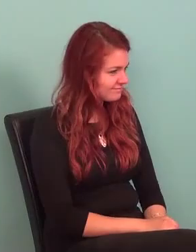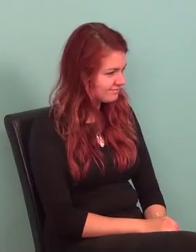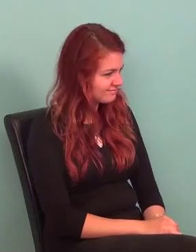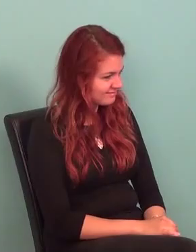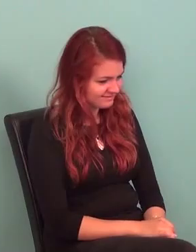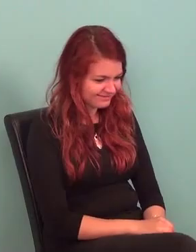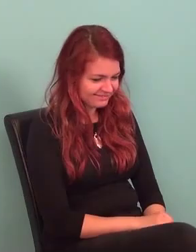Są ułożone w misce.